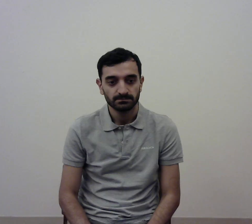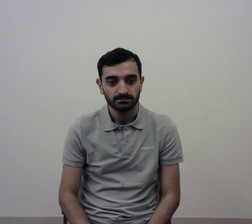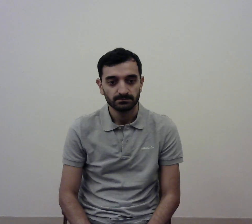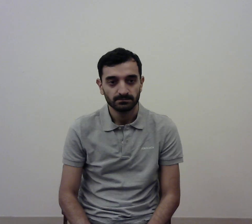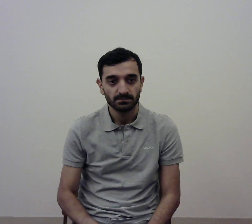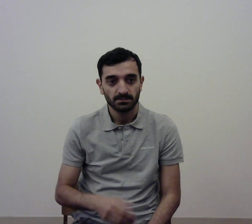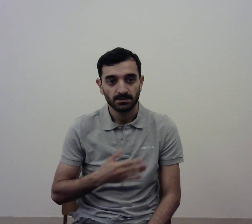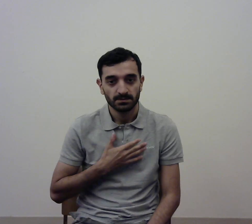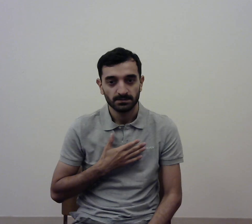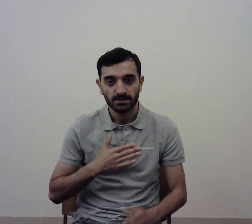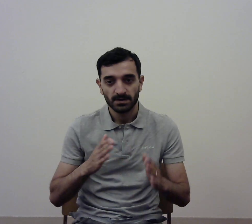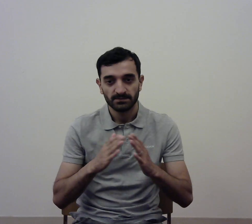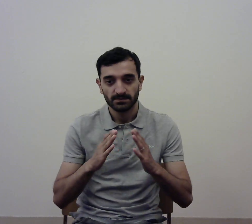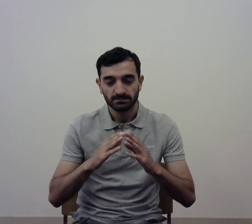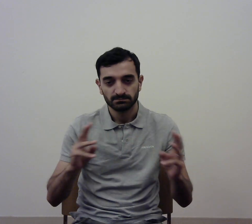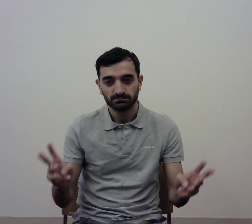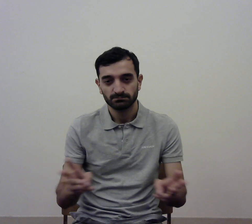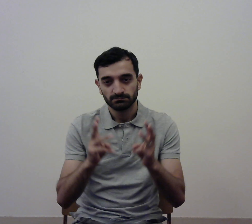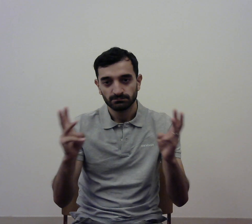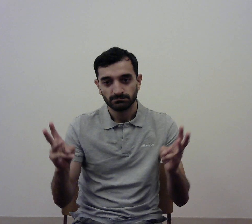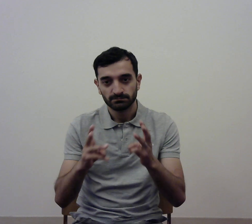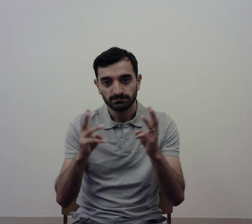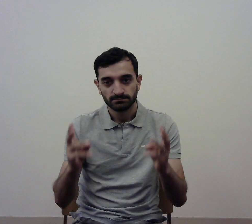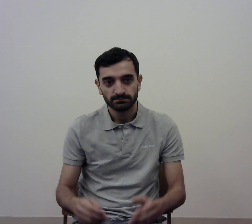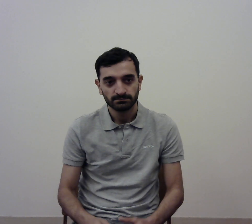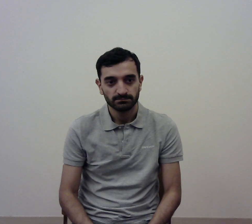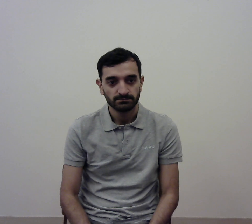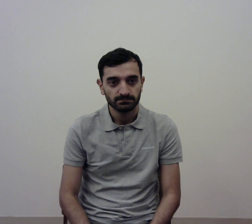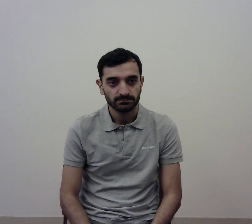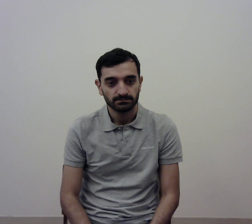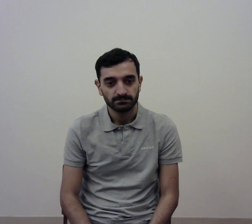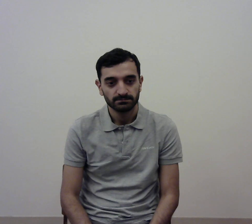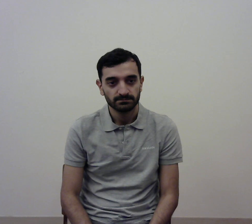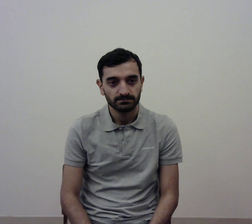Bizim evizim yanır